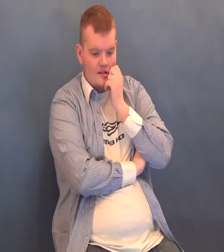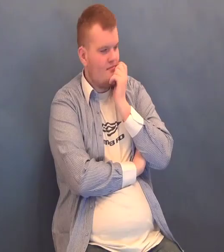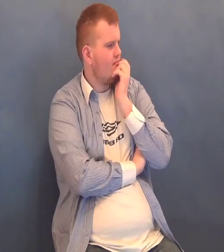Drugi.